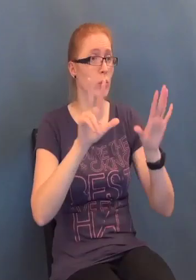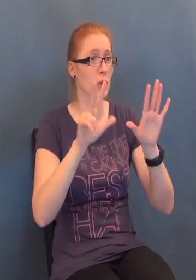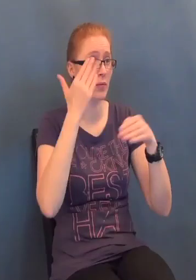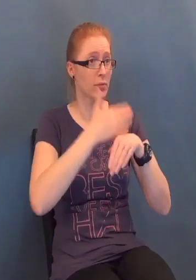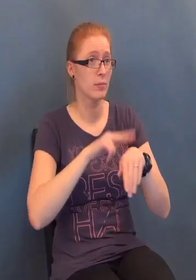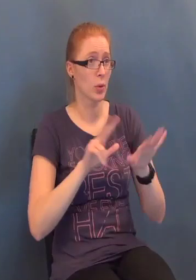Wieczorem o ósmej.